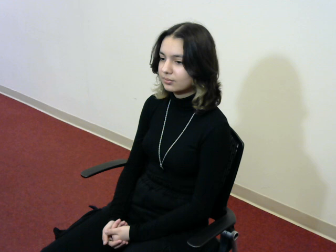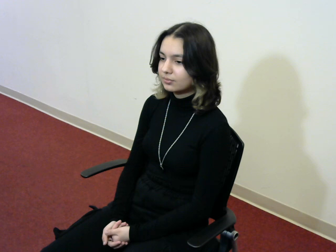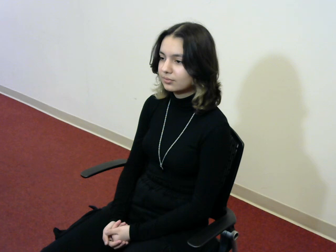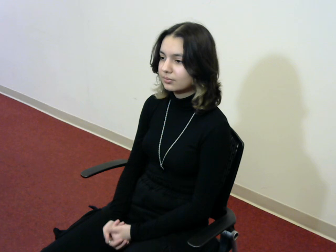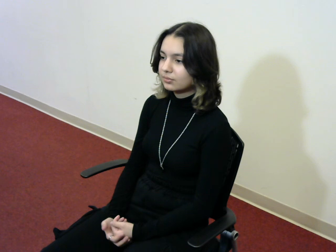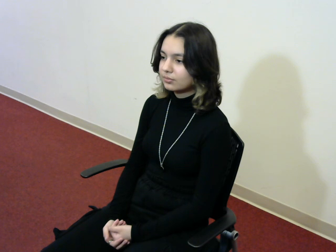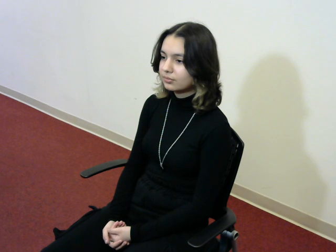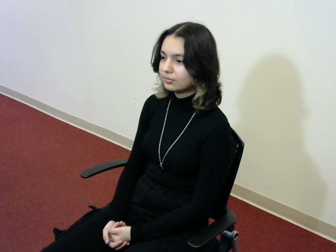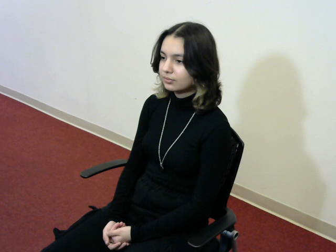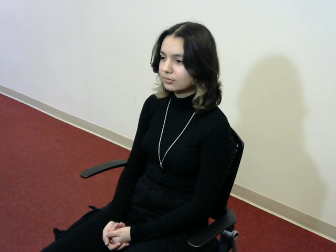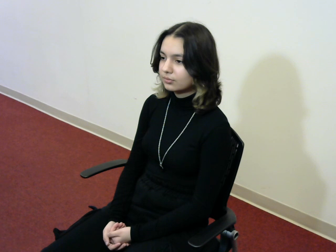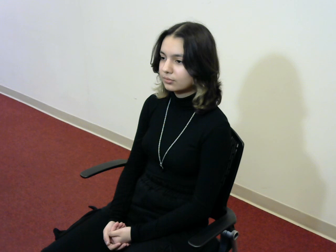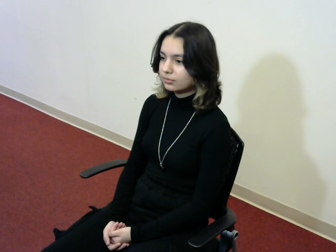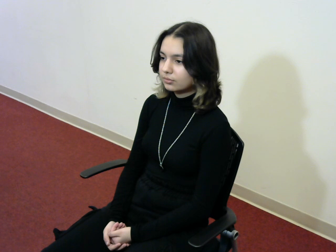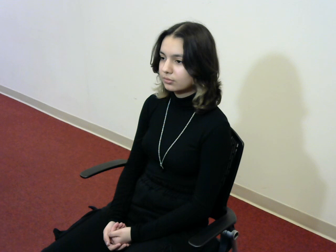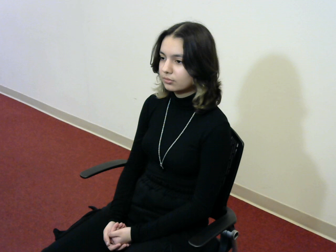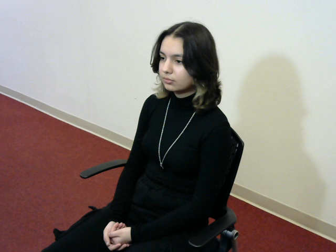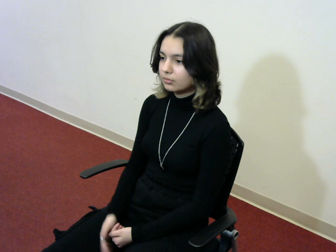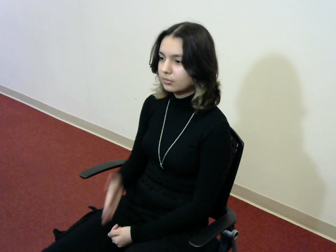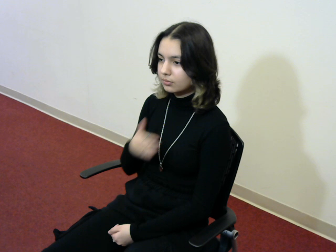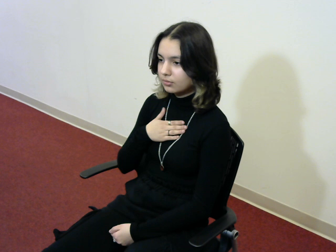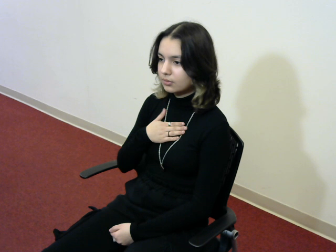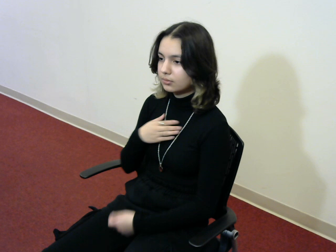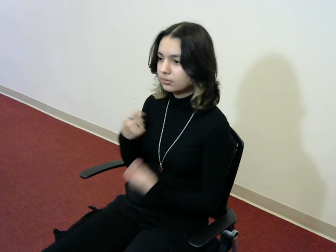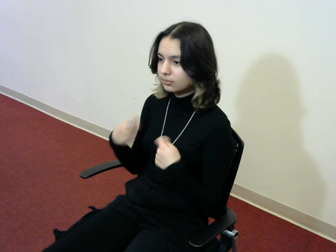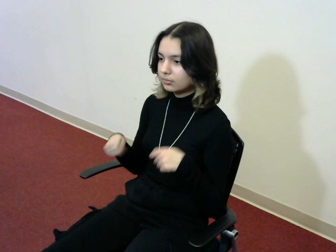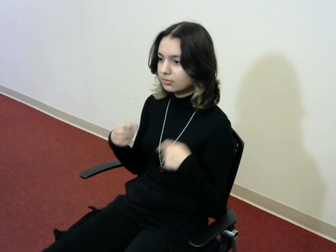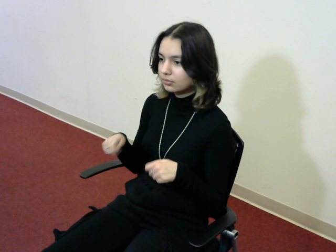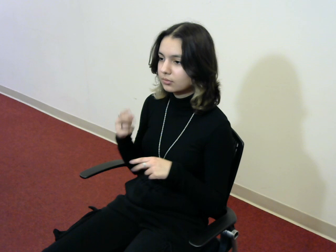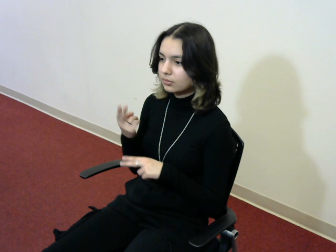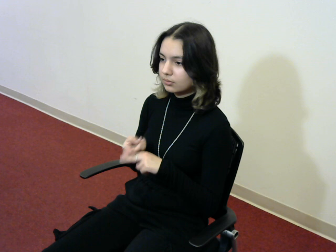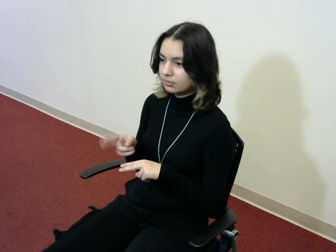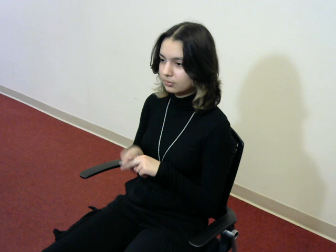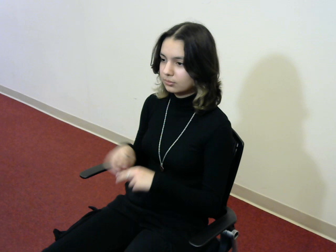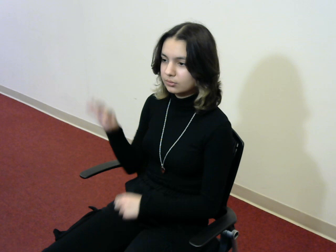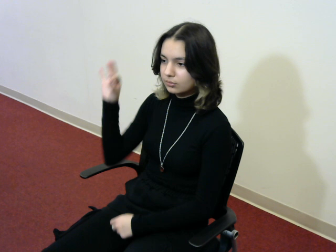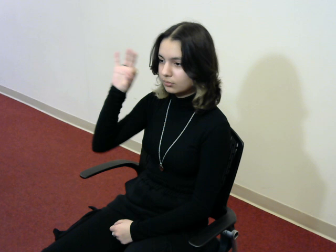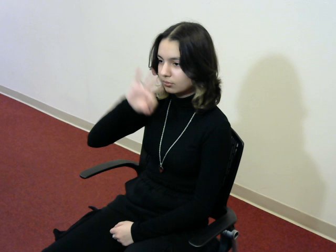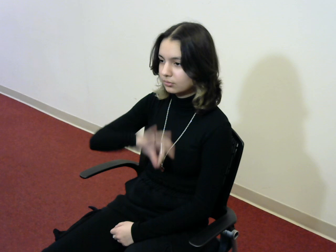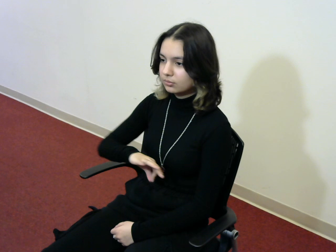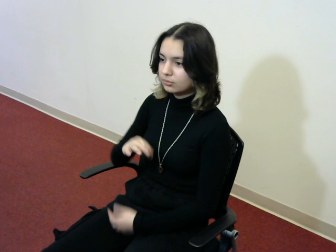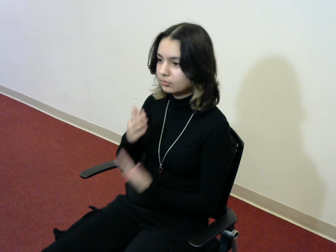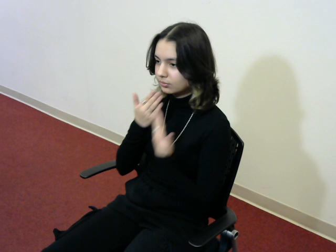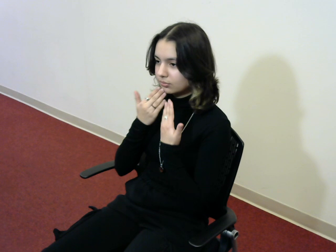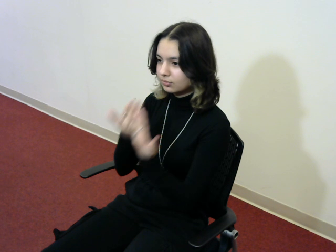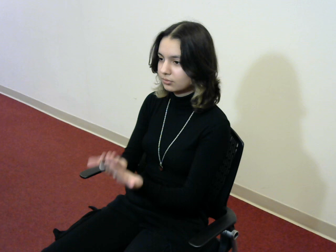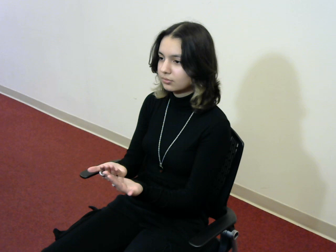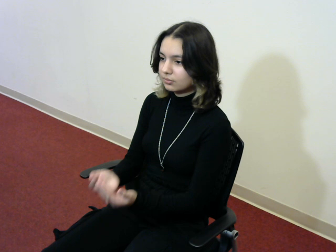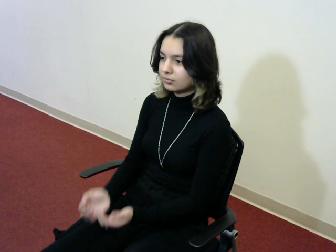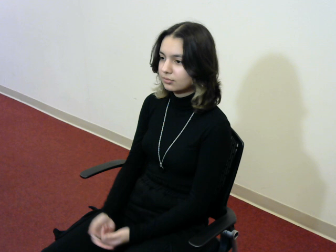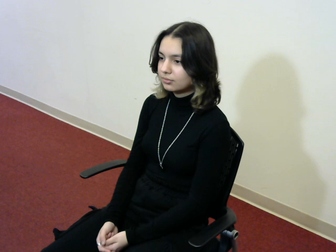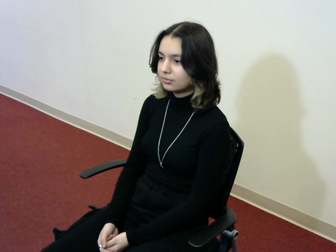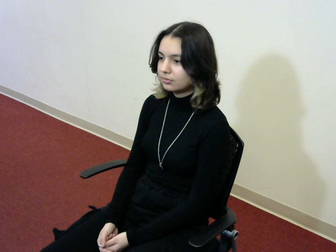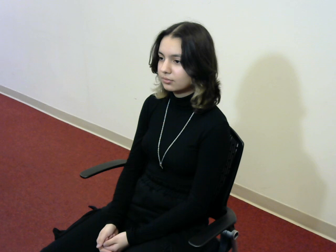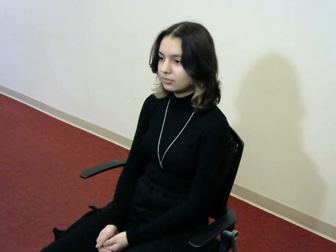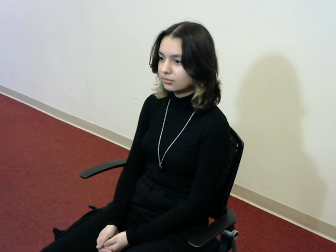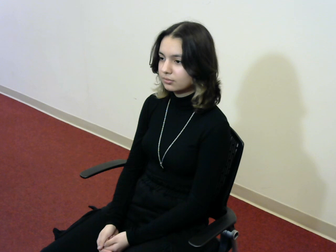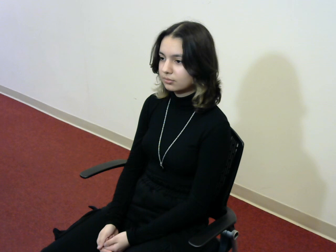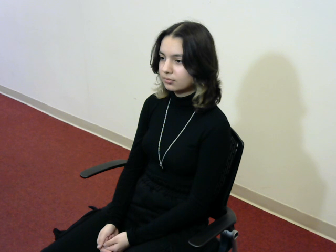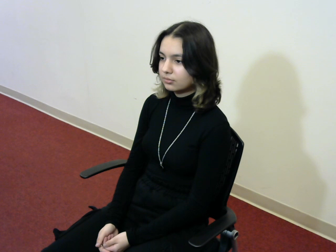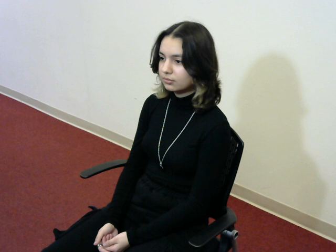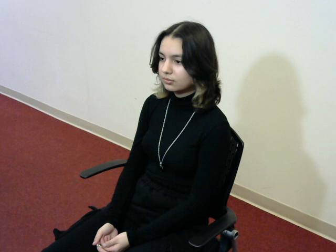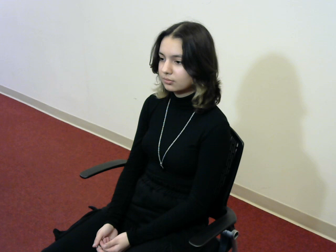Mən satıcıdan bu barədə soruşdum